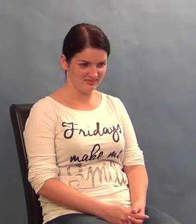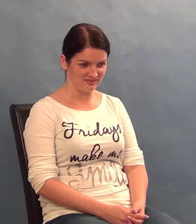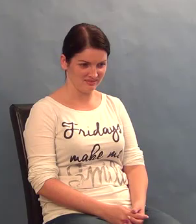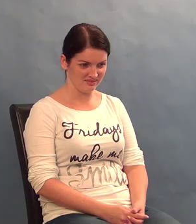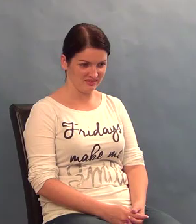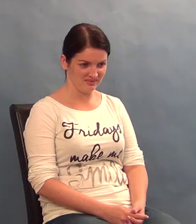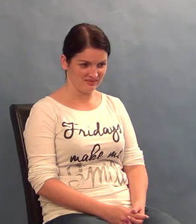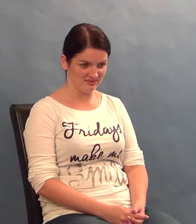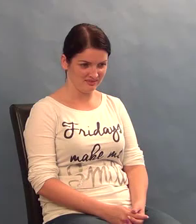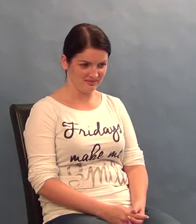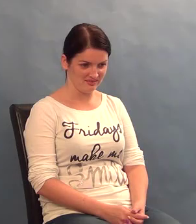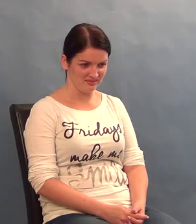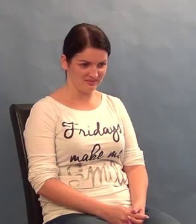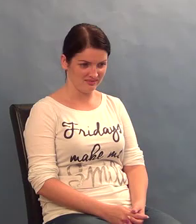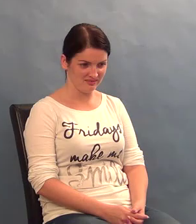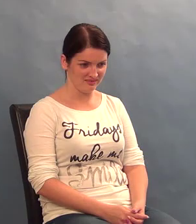Kończysz pracę o czwartej, tak?